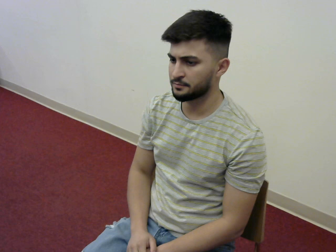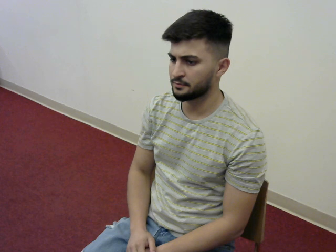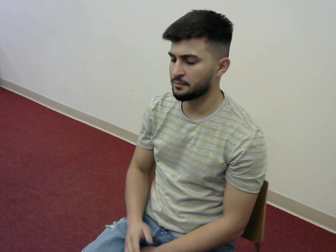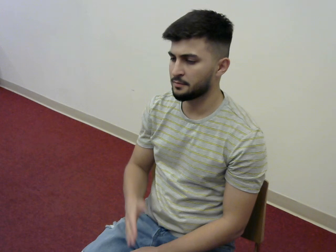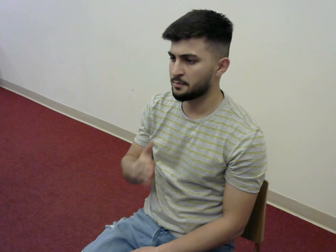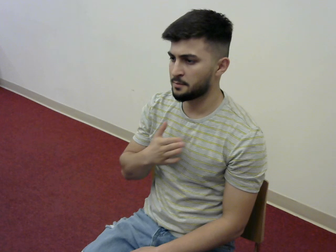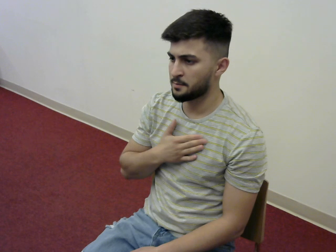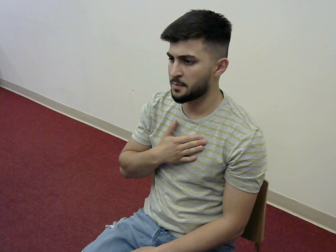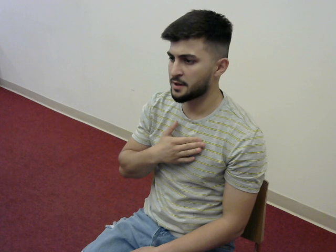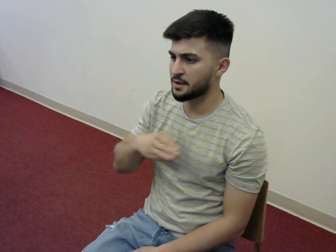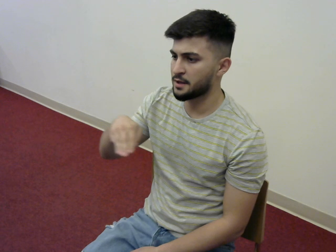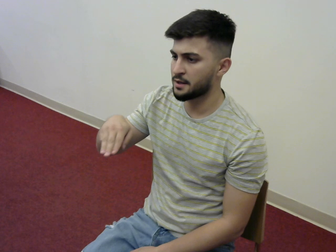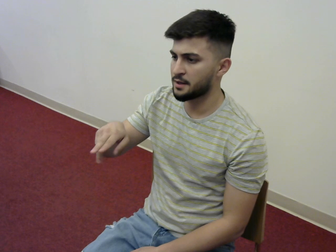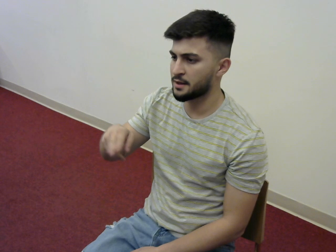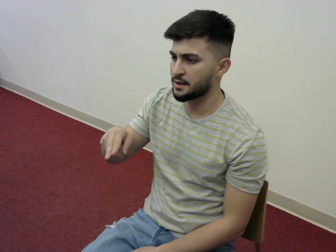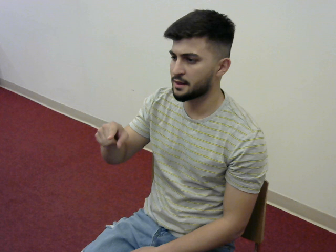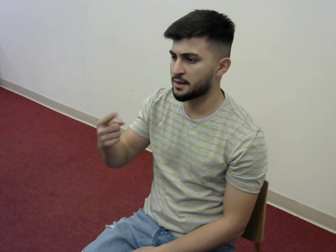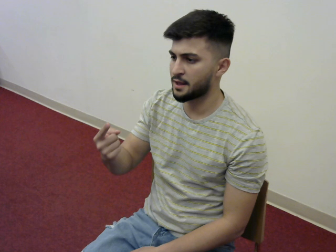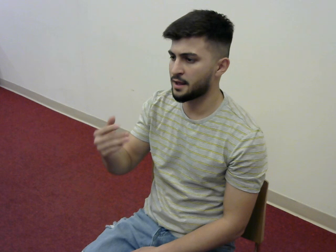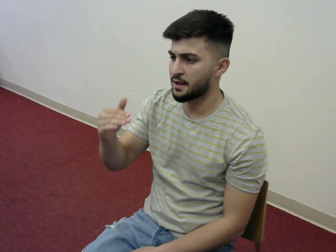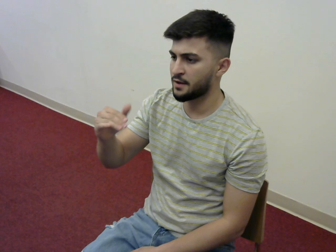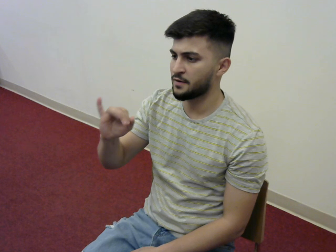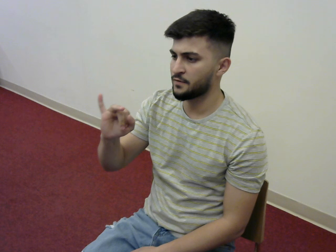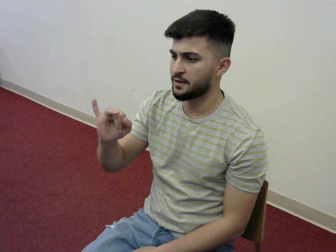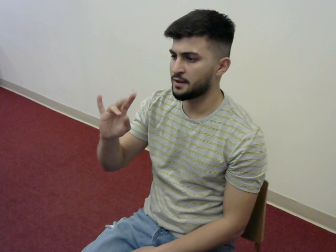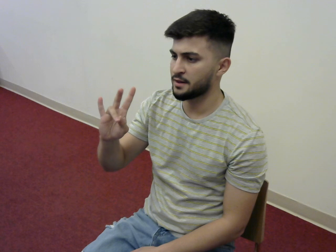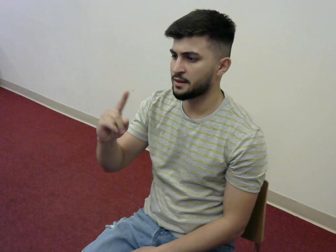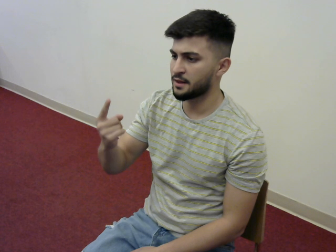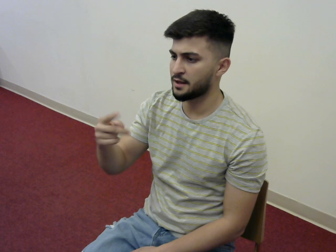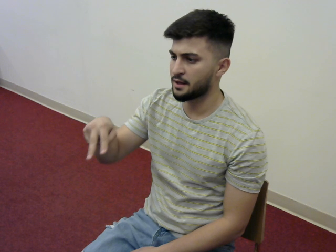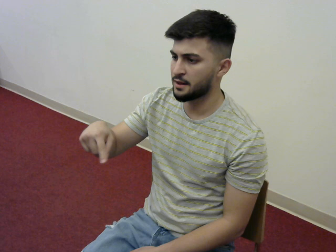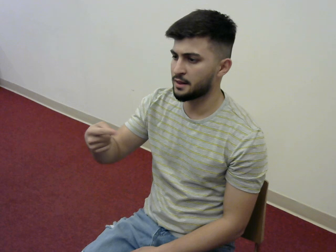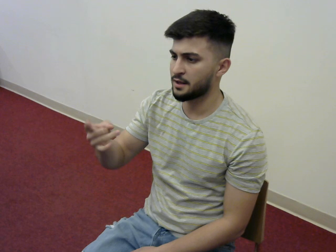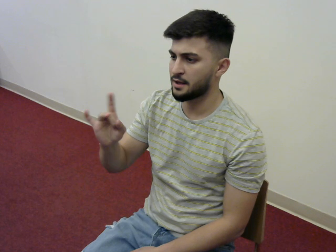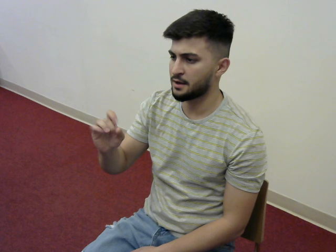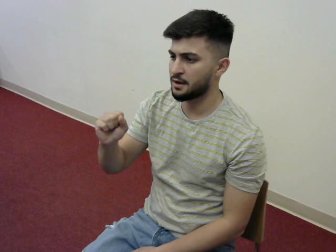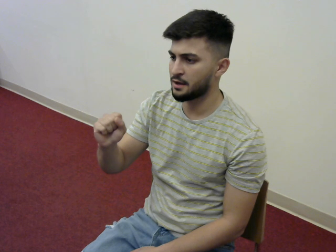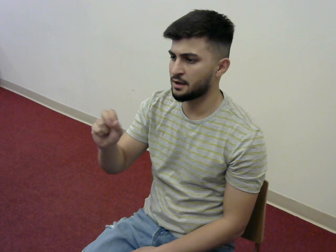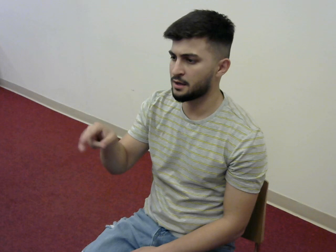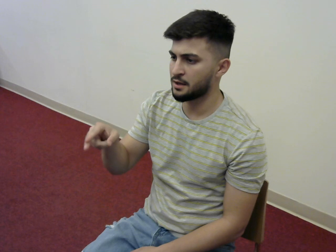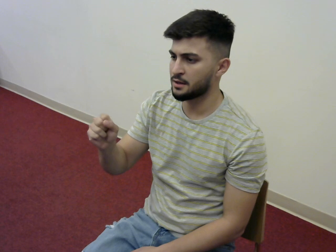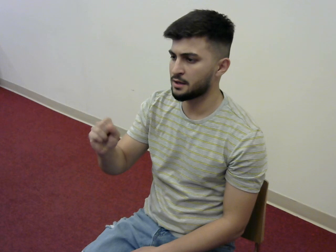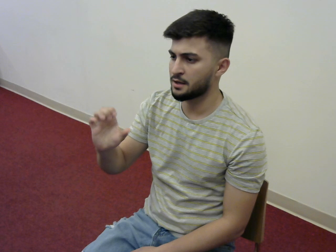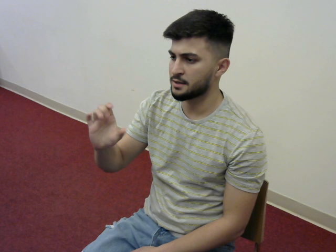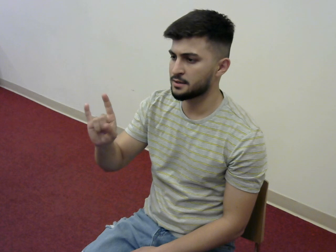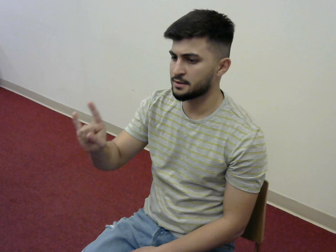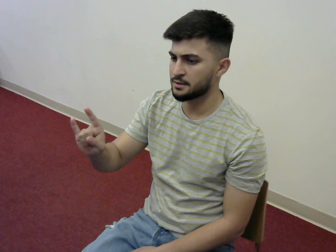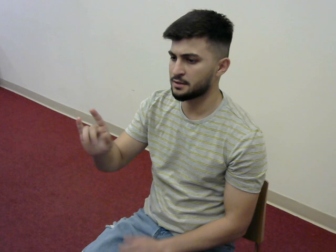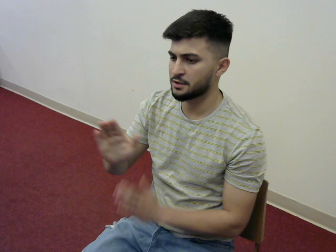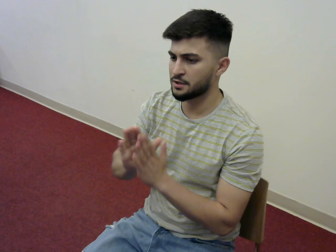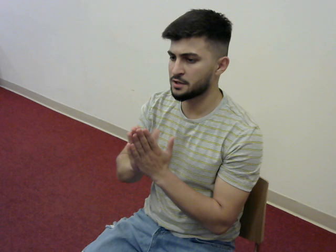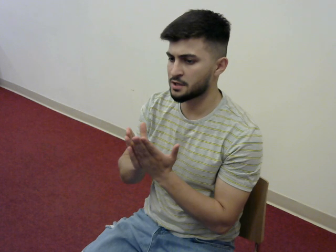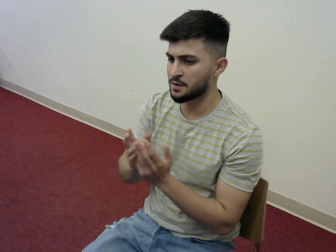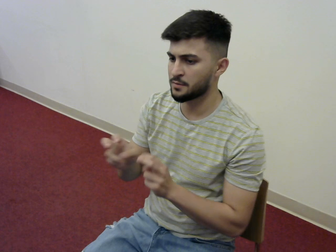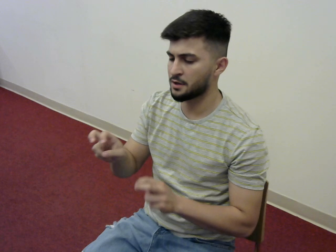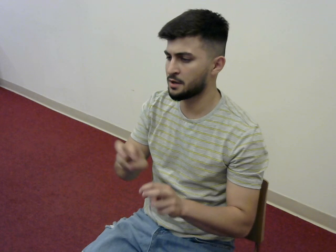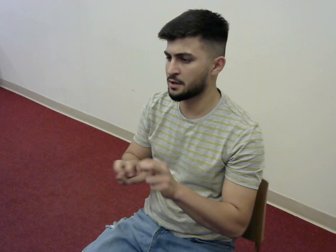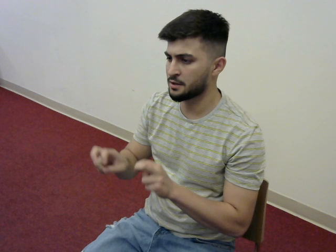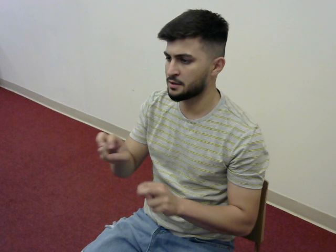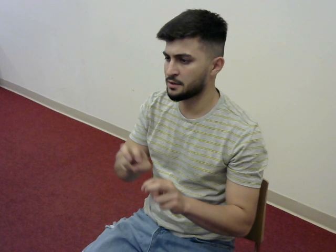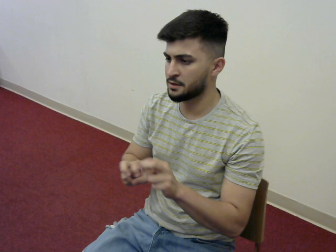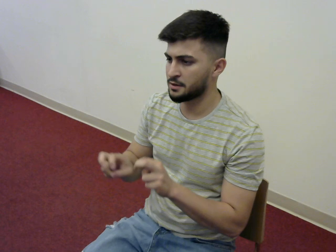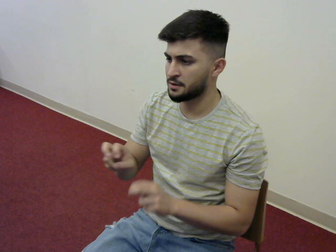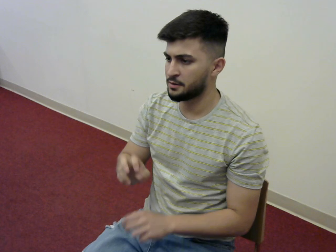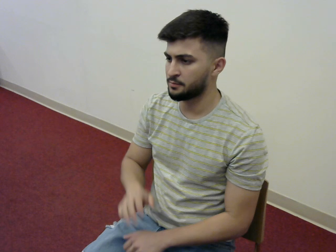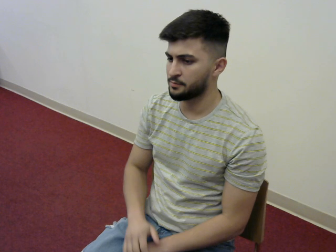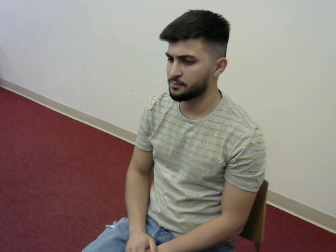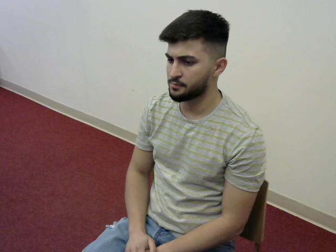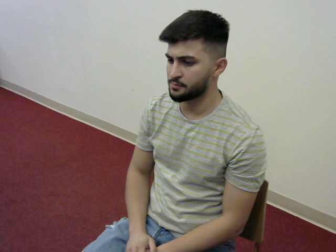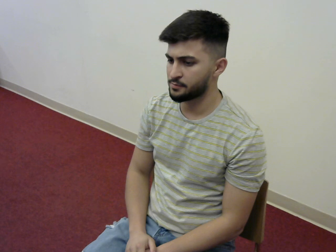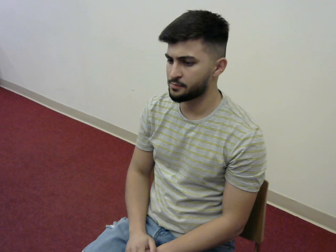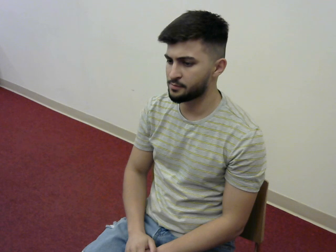Mən "Dəfinələr Adası" kitabını axtarıram